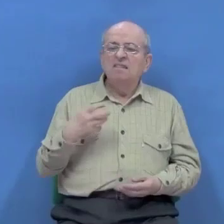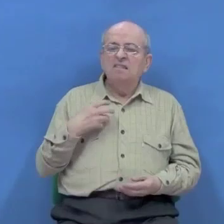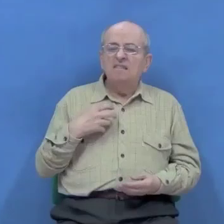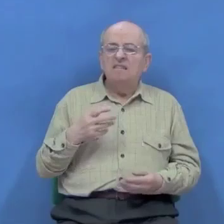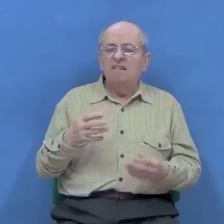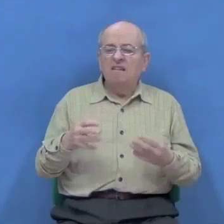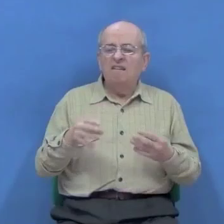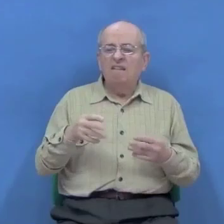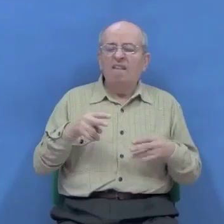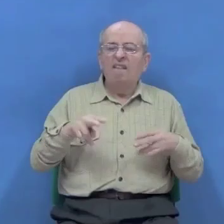Bogaci.